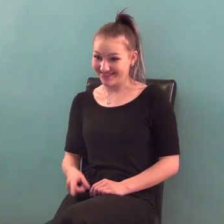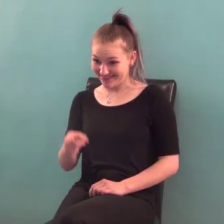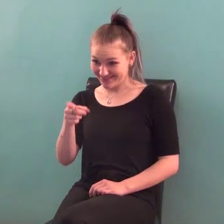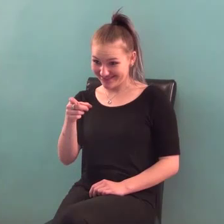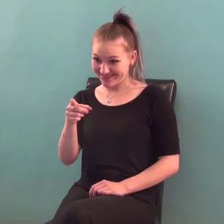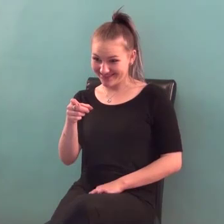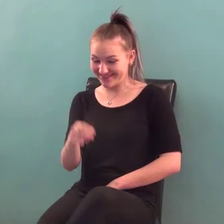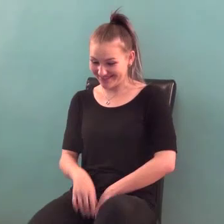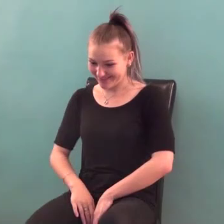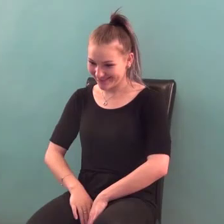Ty?